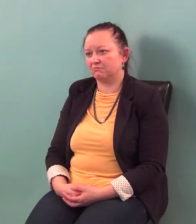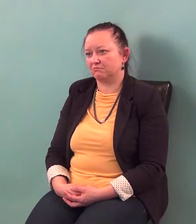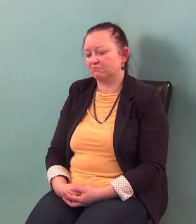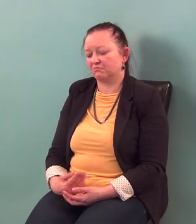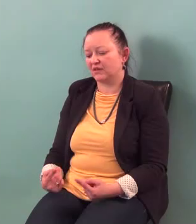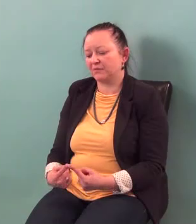Nie pasuje.